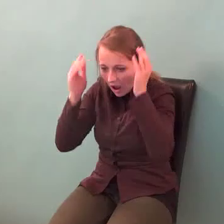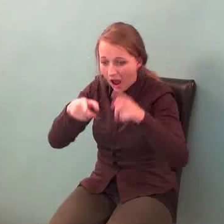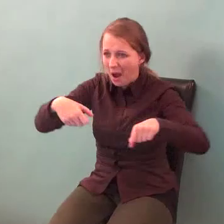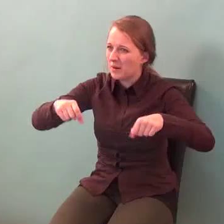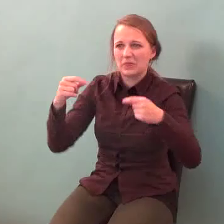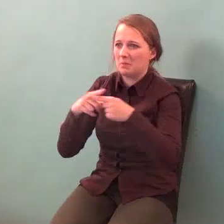Na motor on nie pasuje.